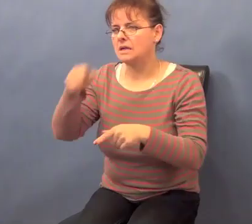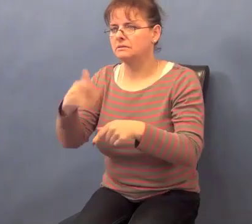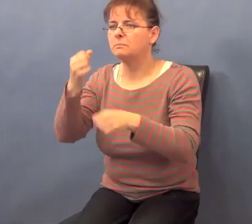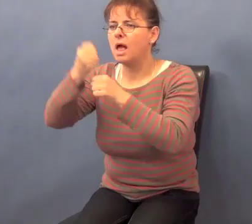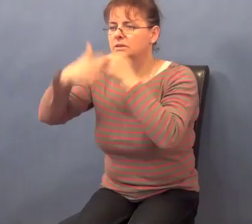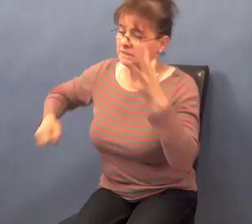A tam jest zakaz.